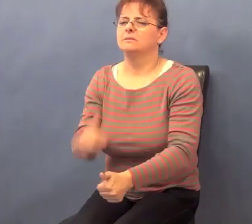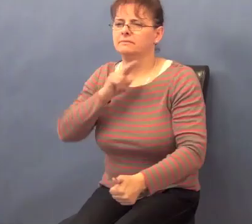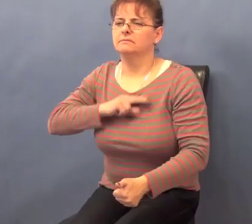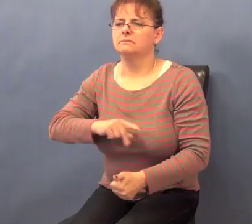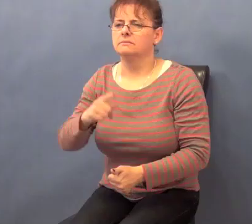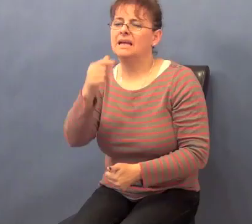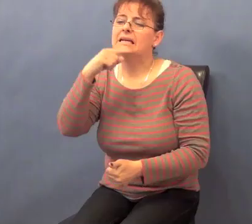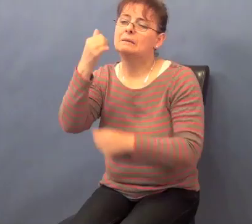Nie można tak, trzeba stać i czekać.